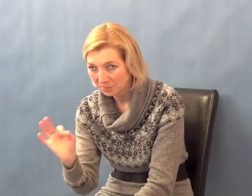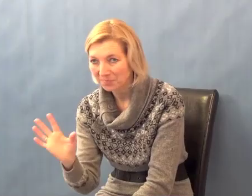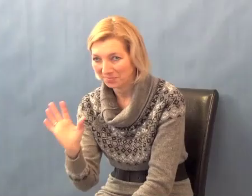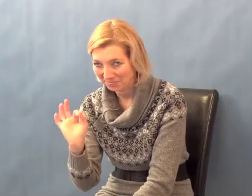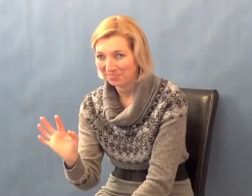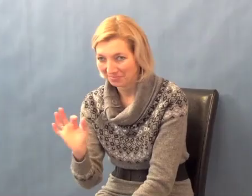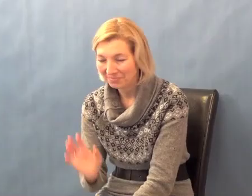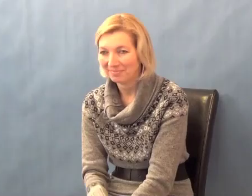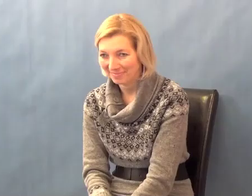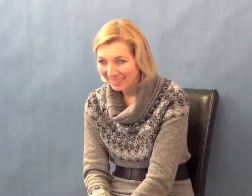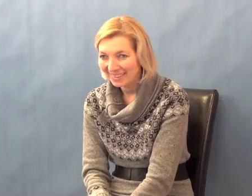Dobrze, dobrze.